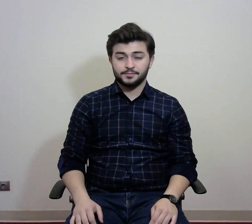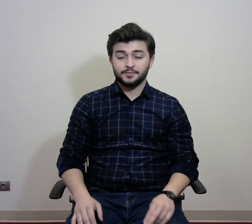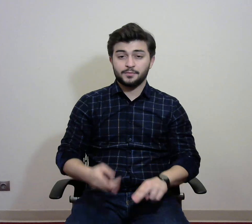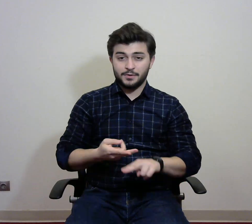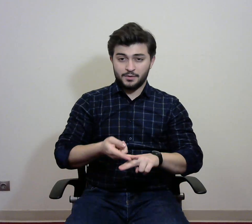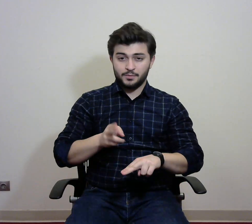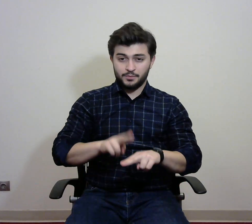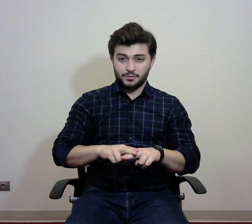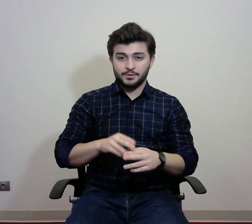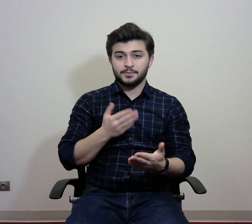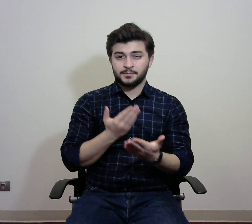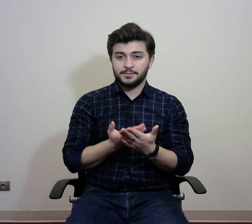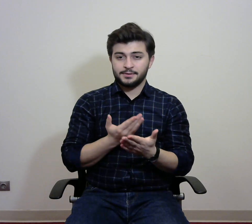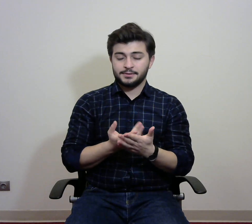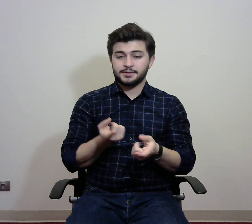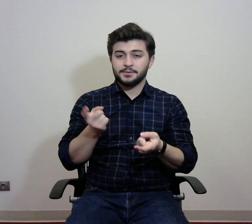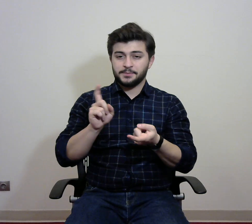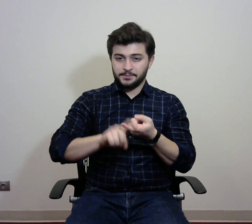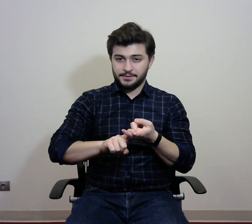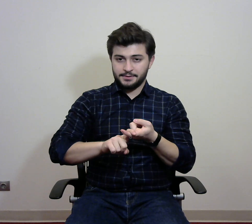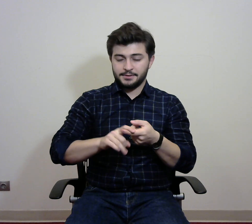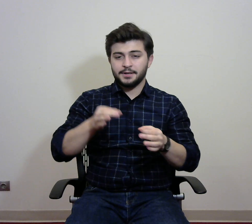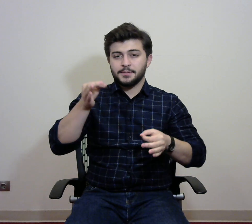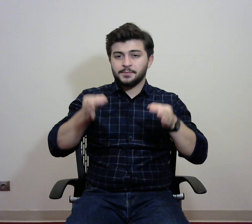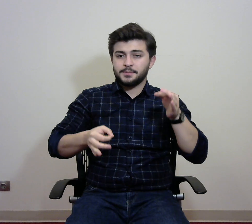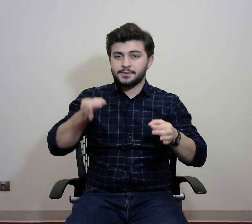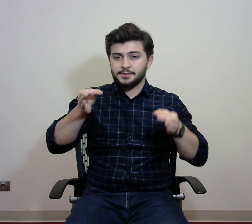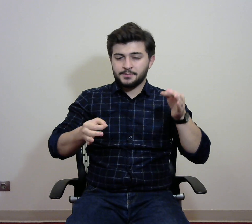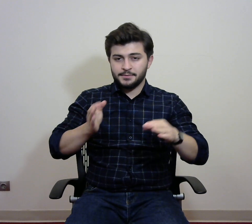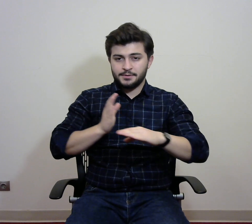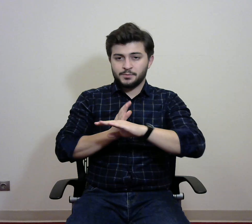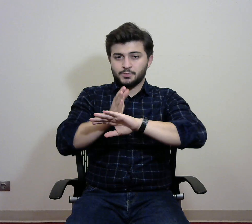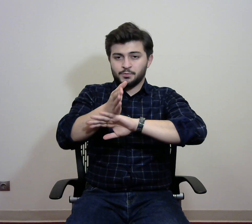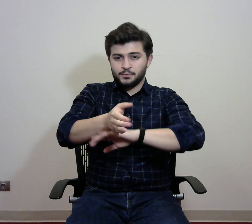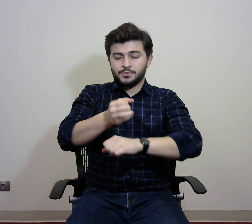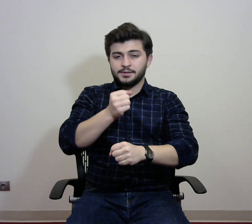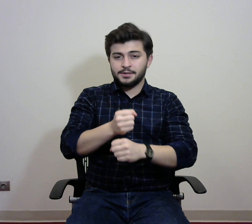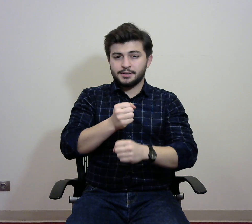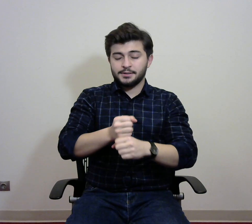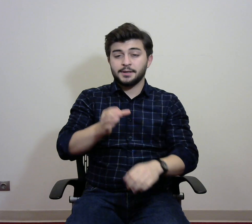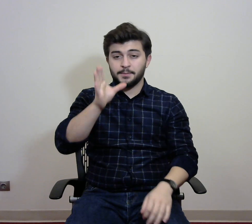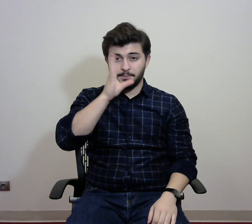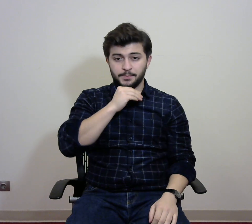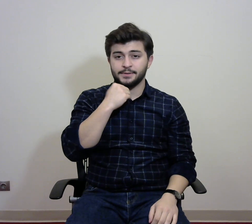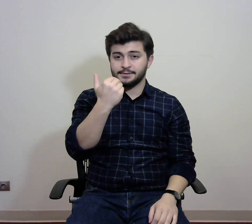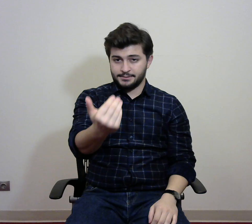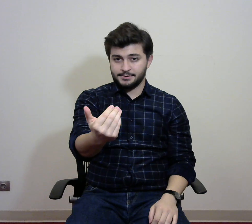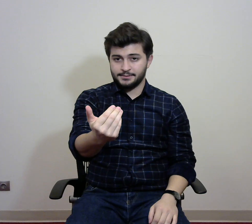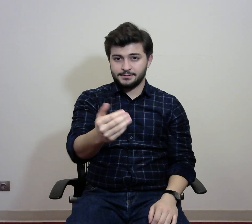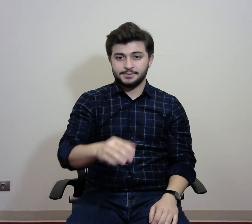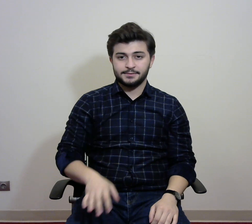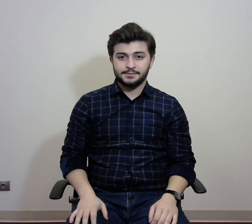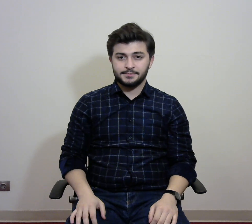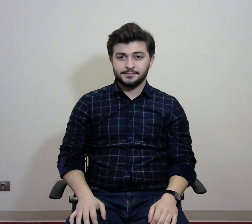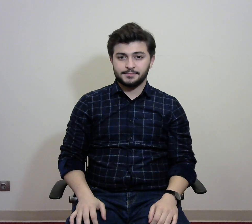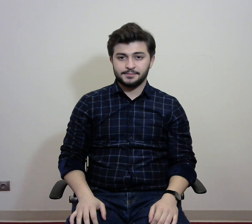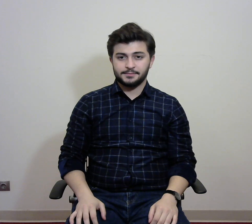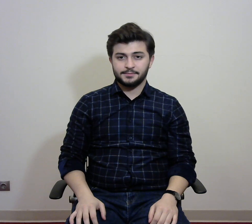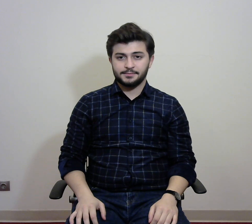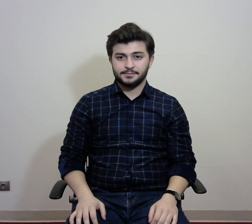Bu məsələ ilə bağlı məhkəməyə müraciət edə bilərsiniz